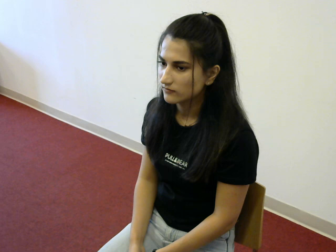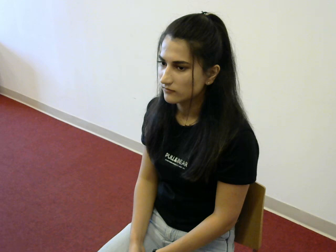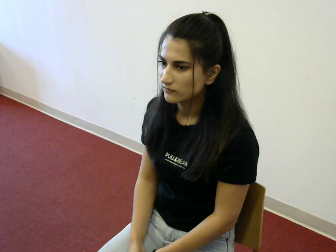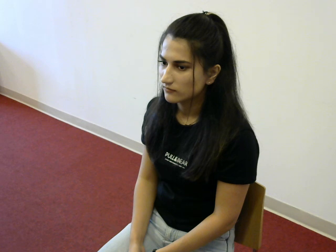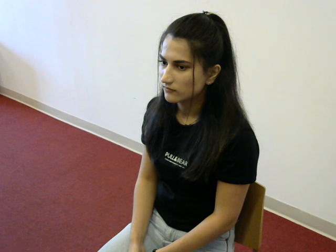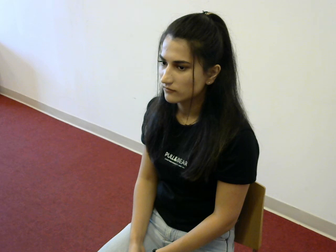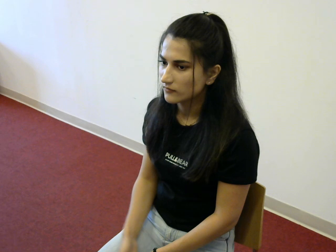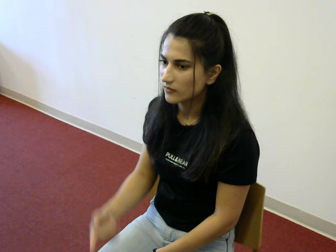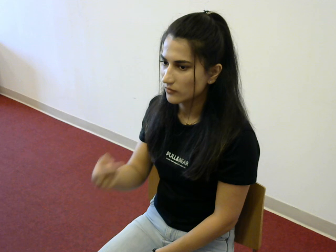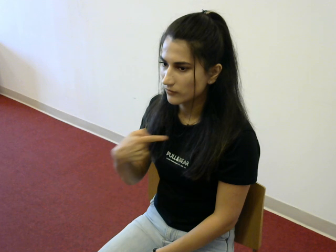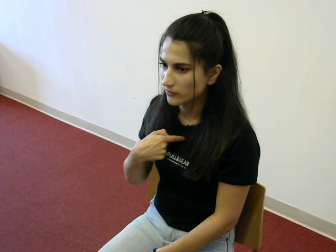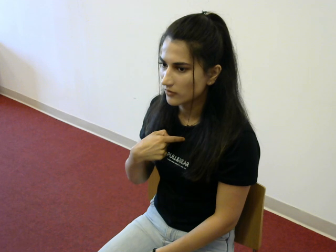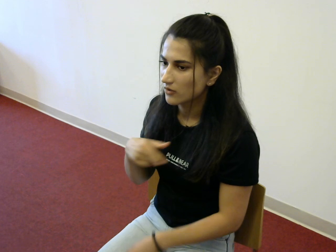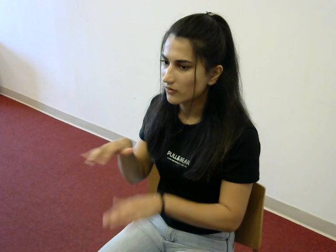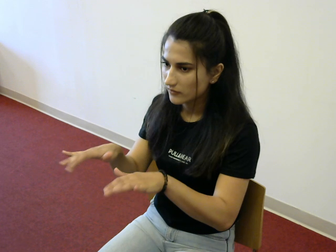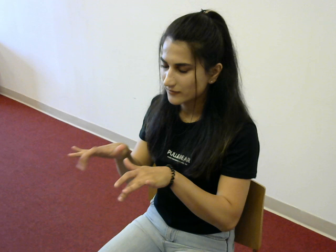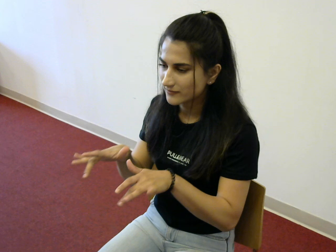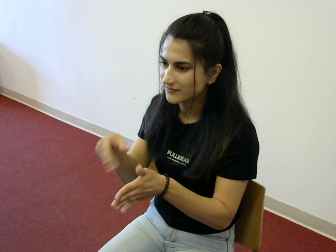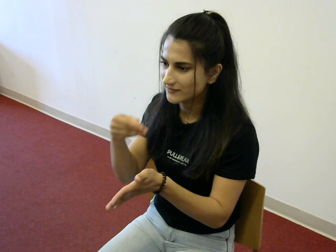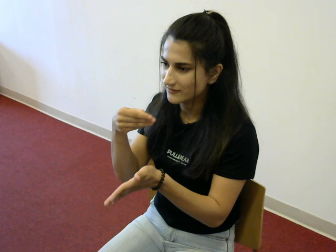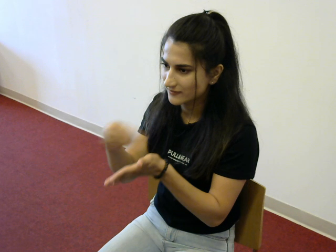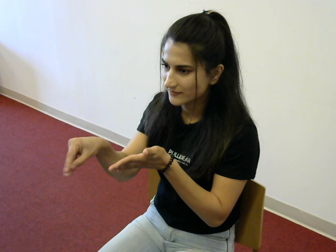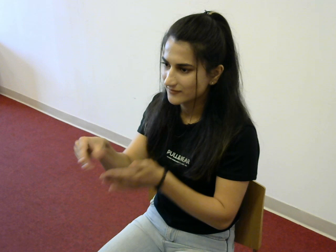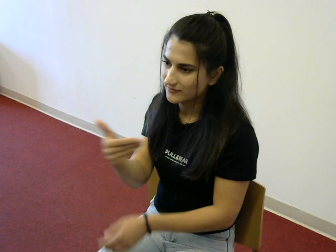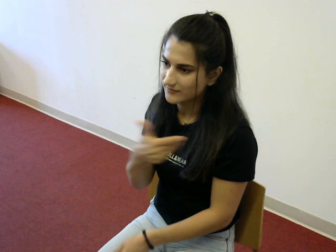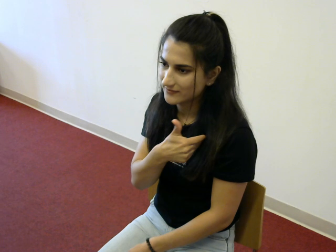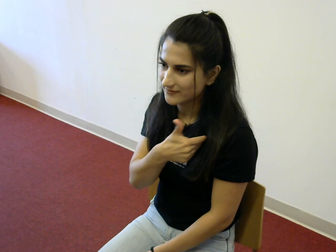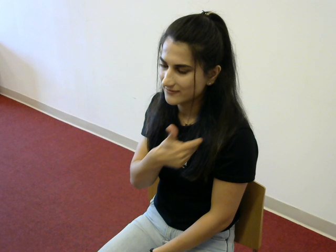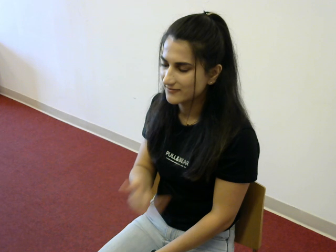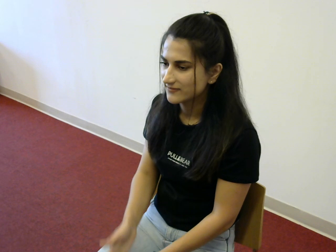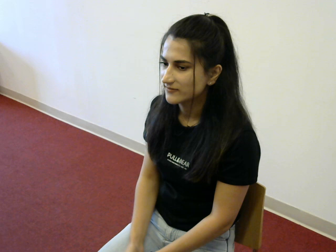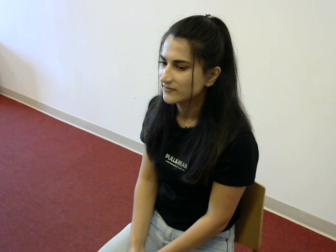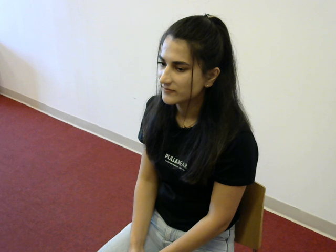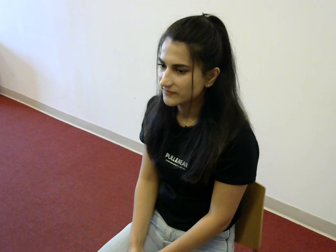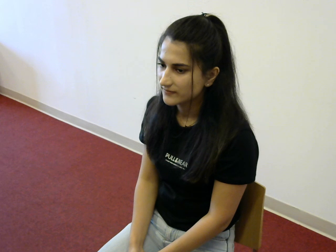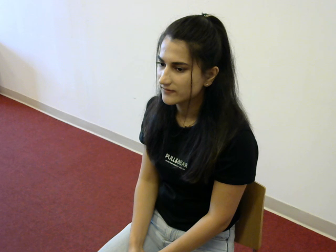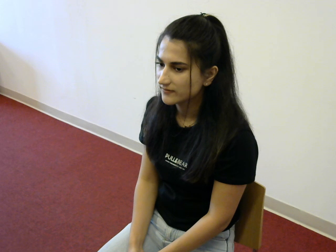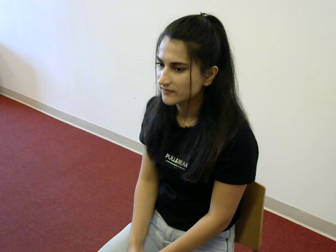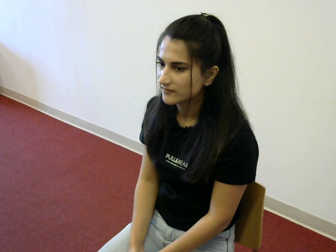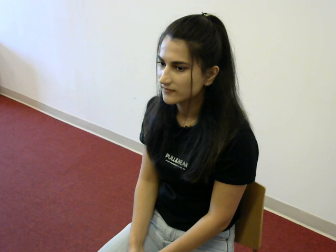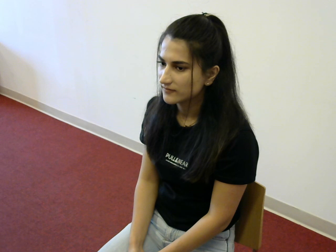Mən kompüter almaq istəyirəm